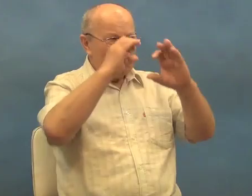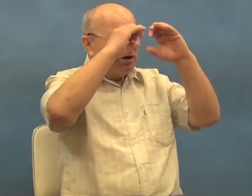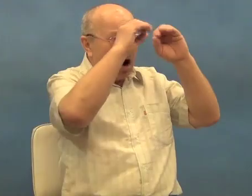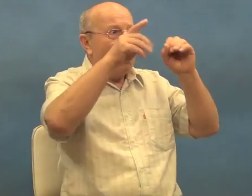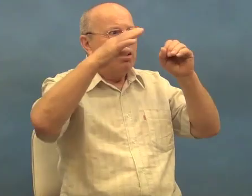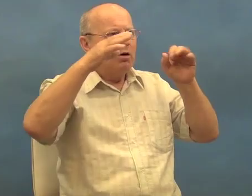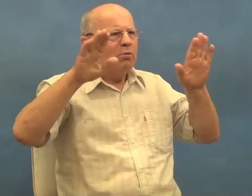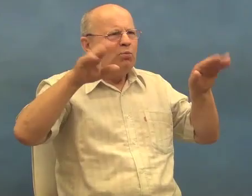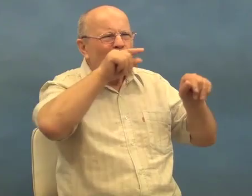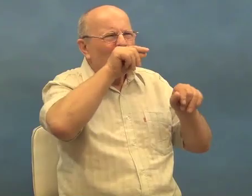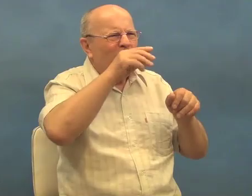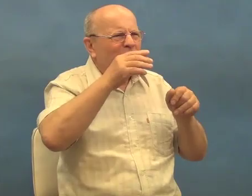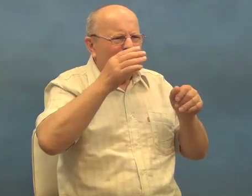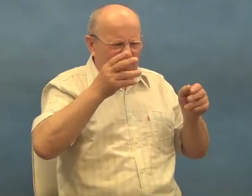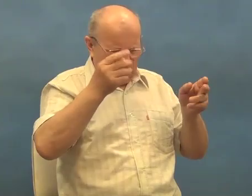Ptak, mały nie pamiętam nazwy.